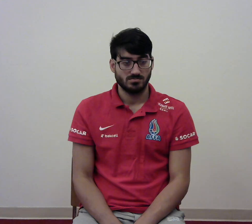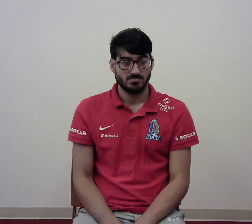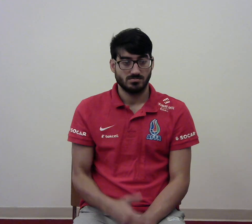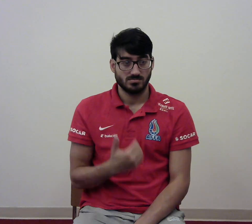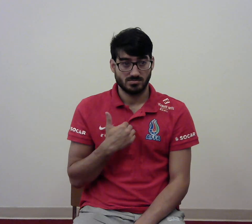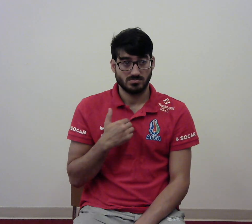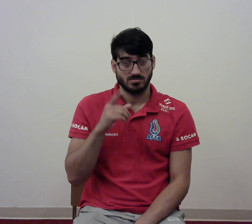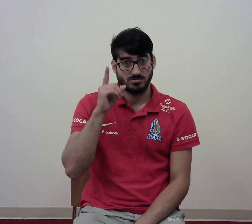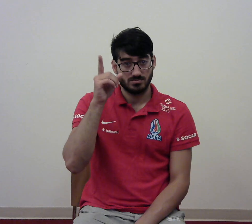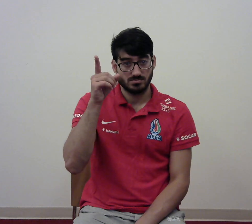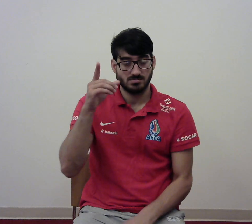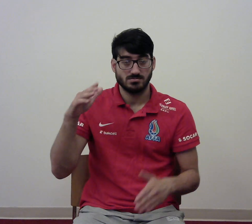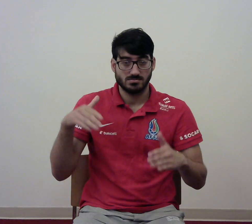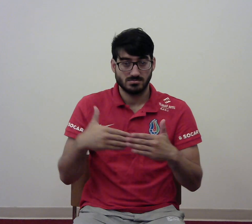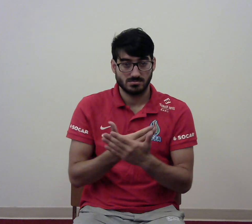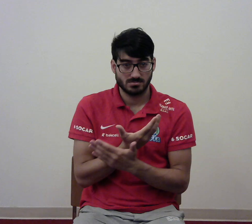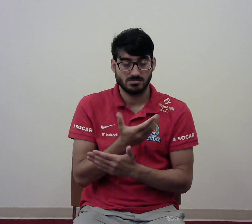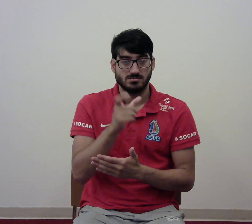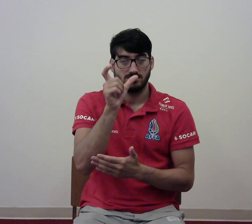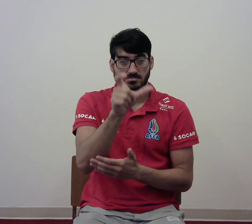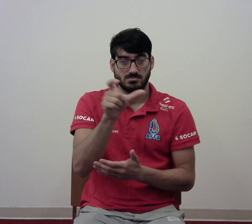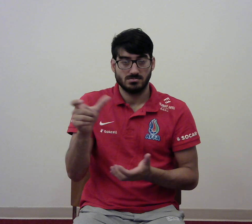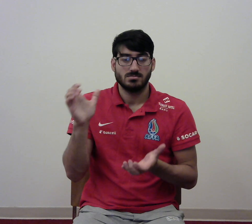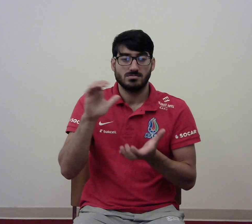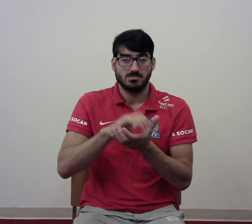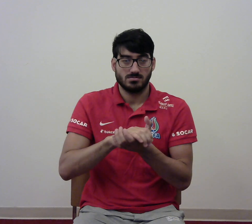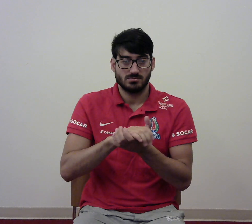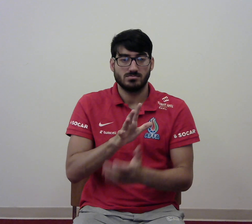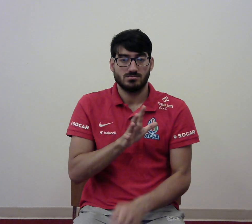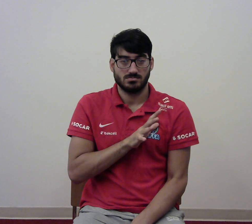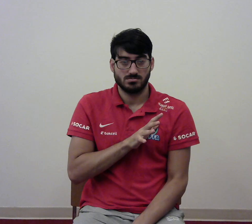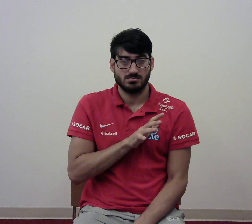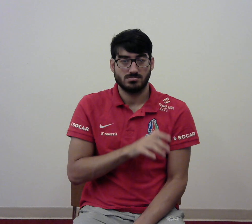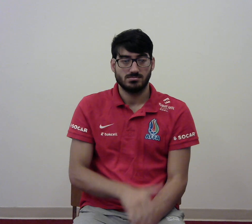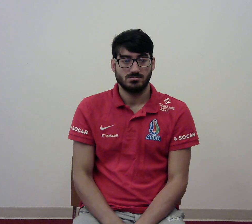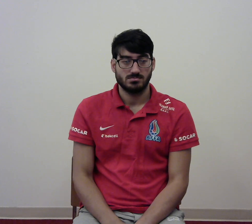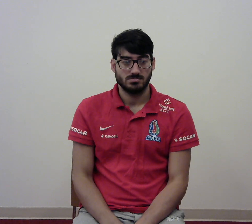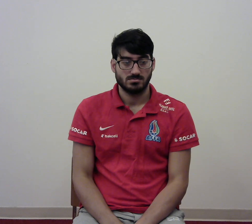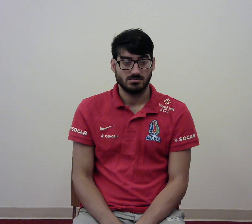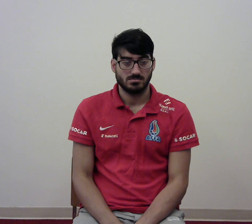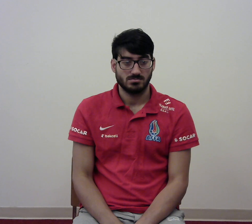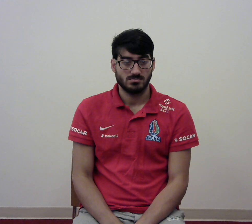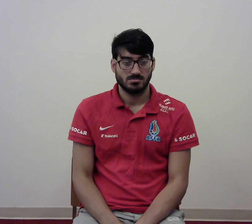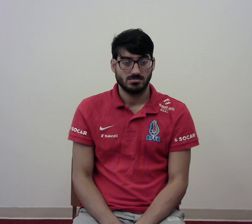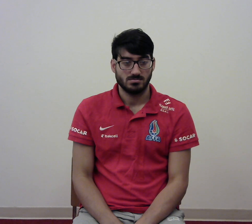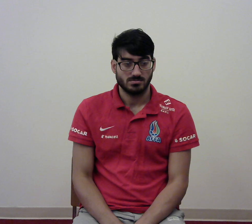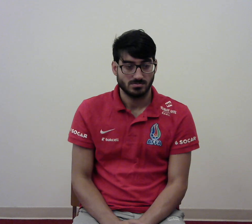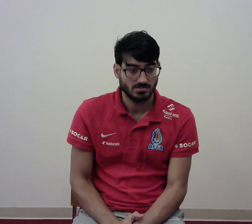Mən orda yeni insanlarla tanış oldum